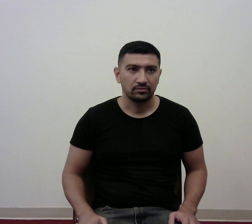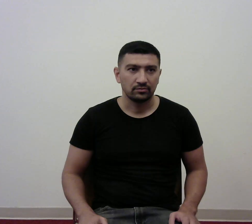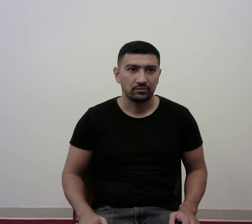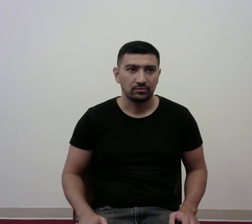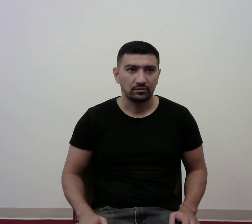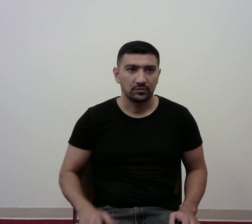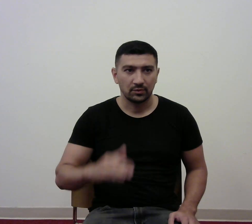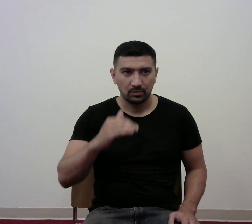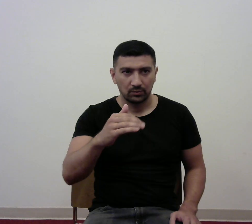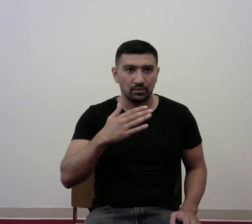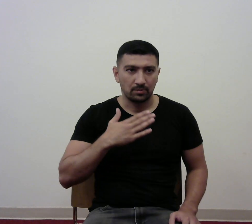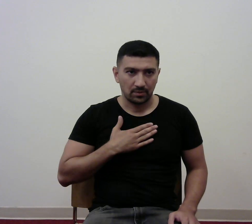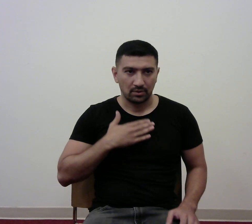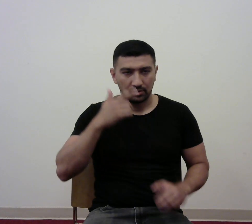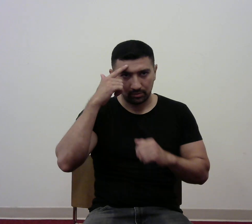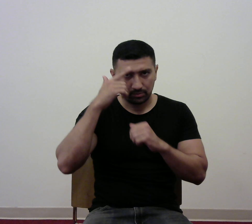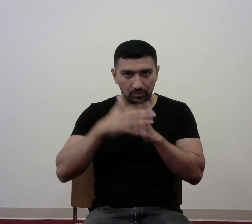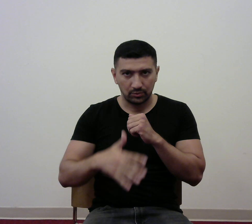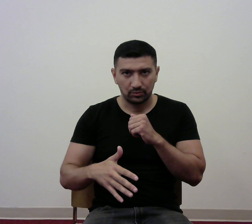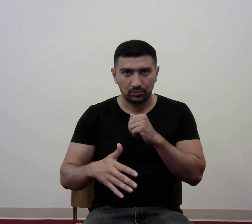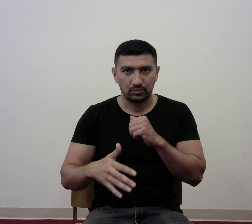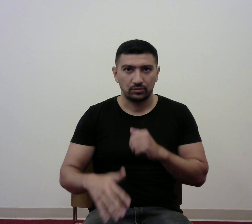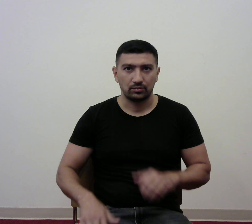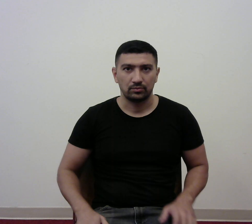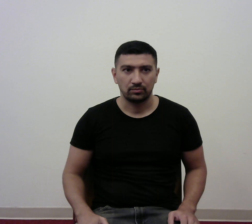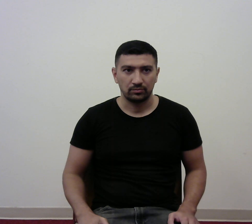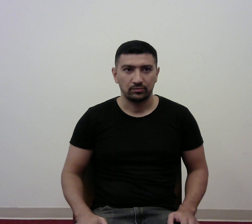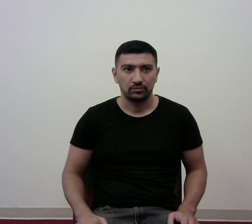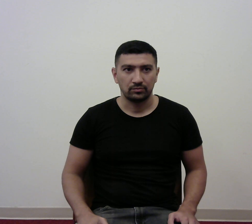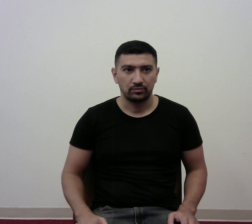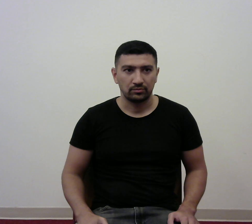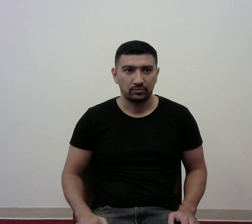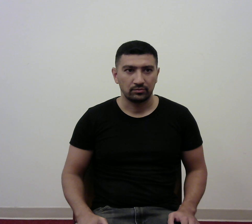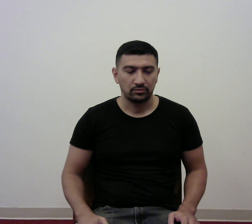Siz məni başa düşürsüz?